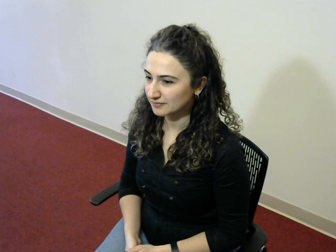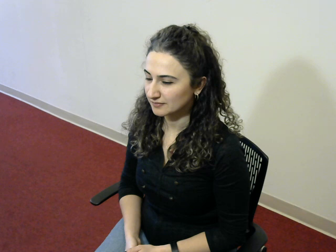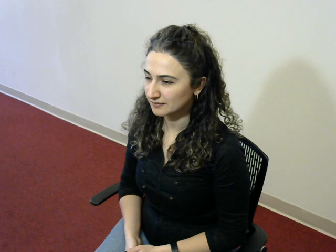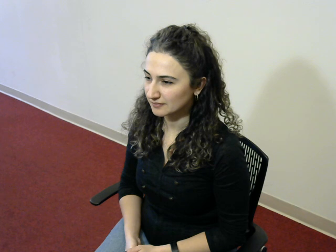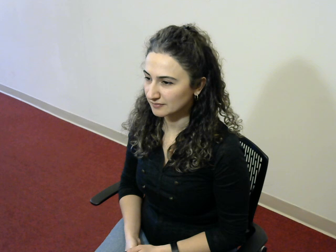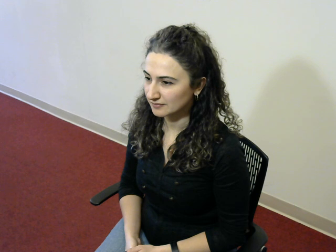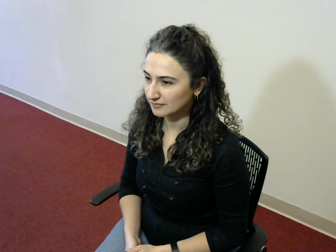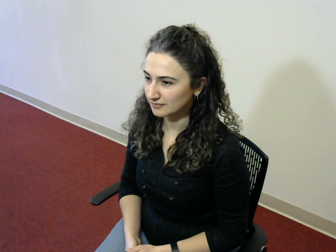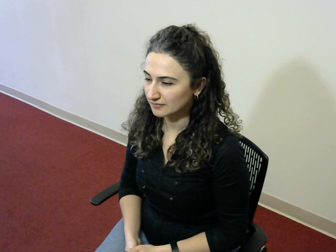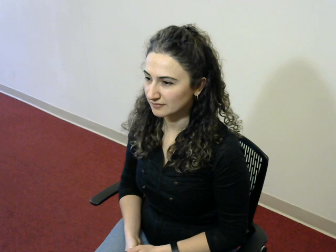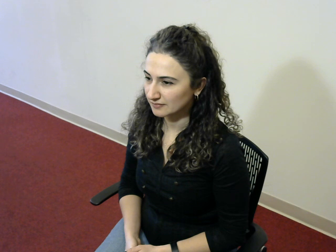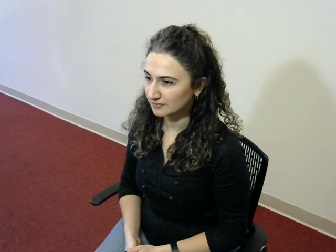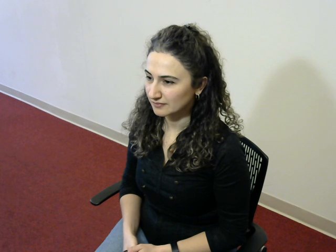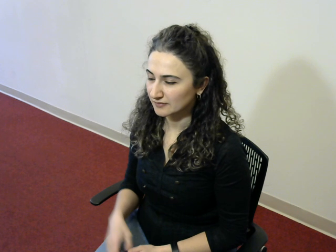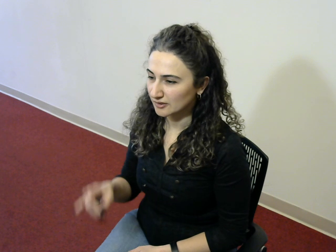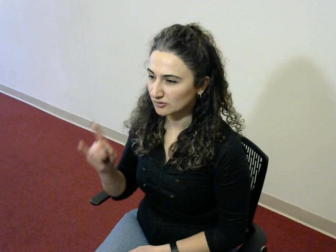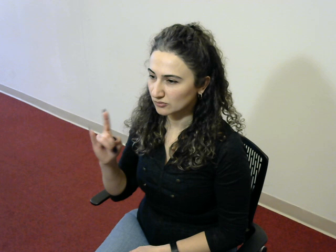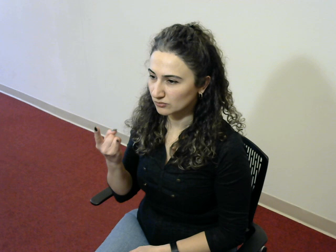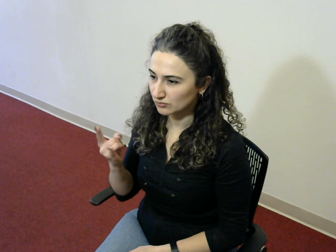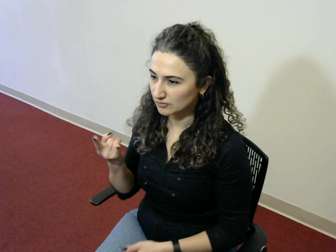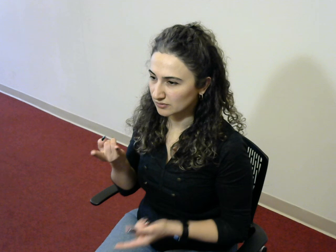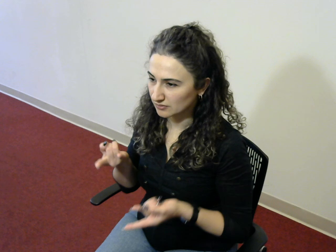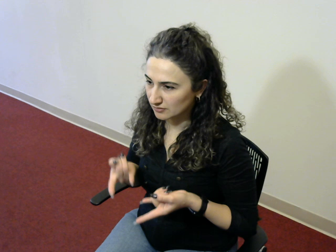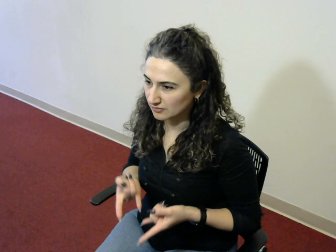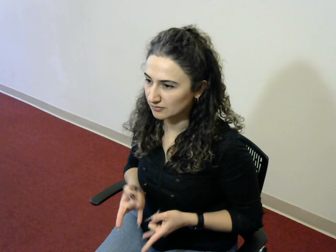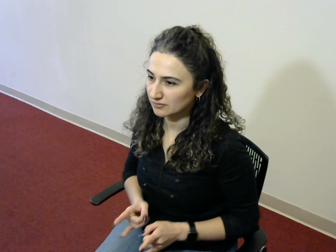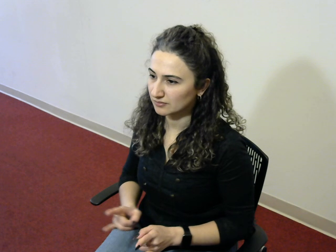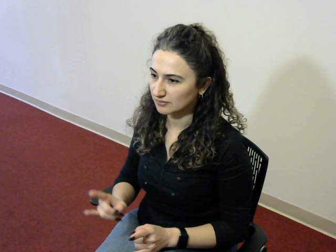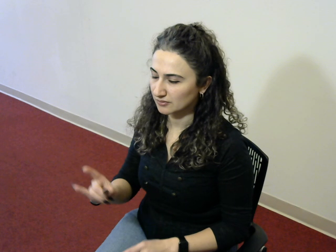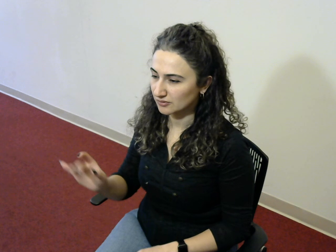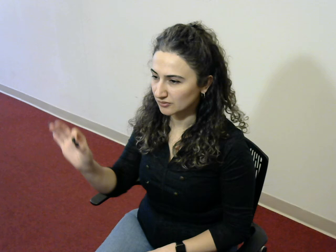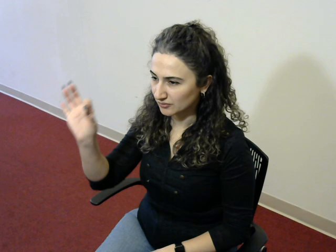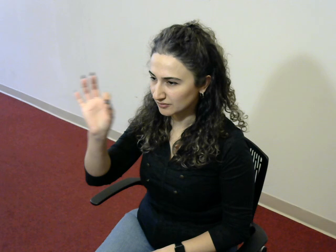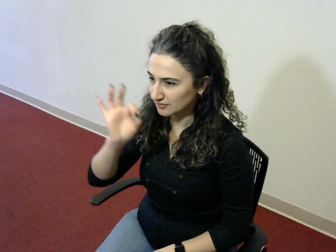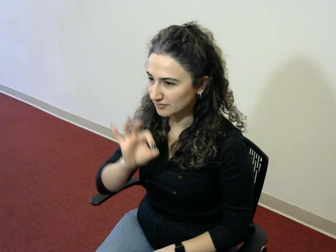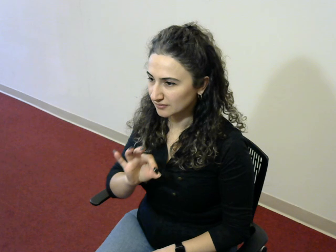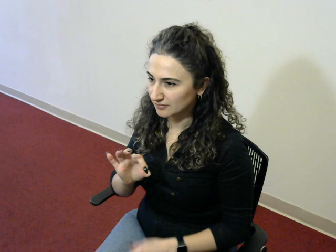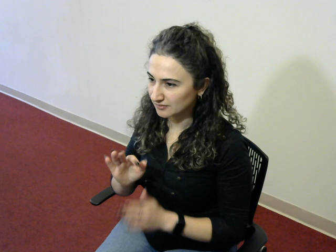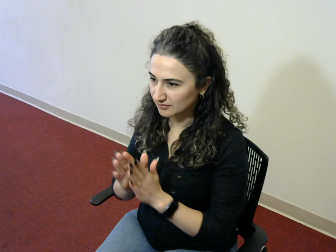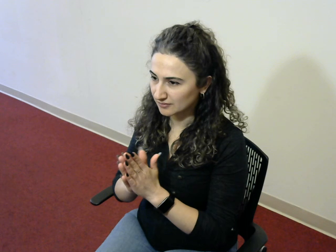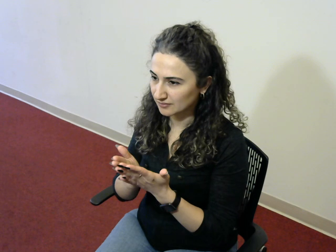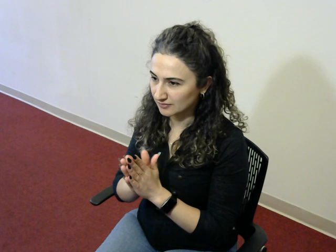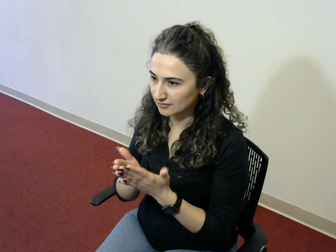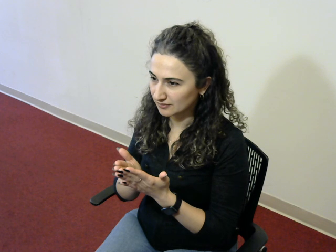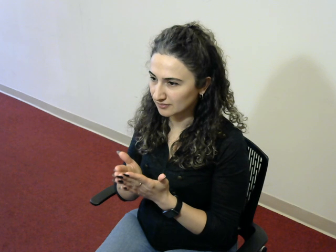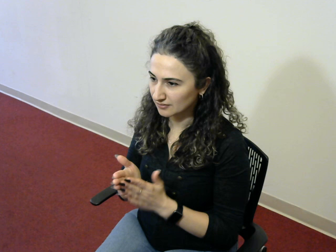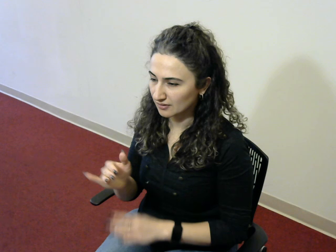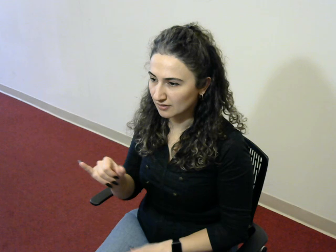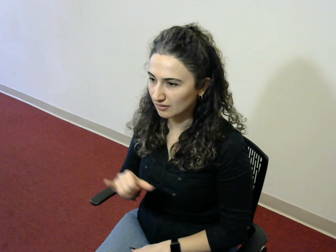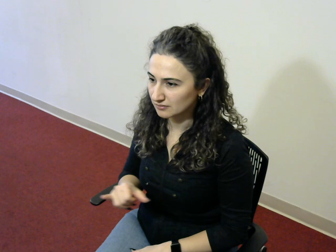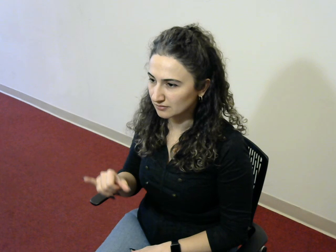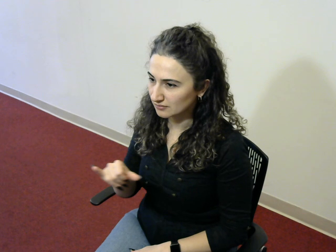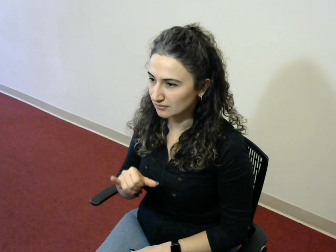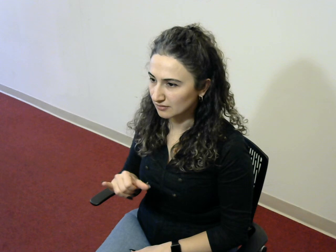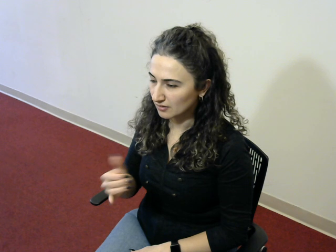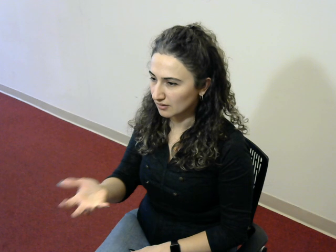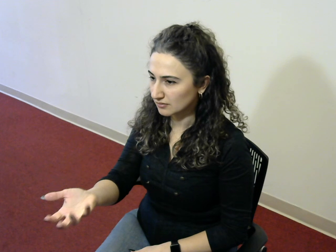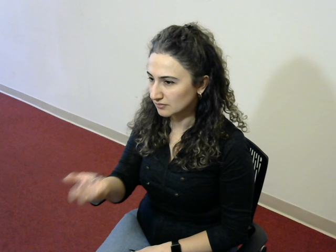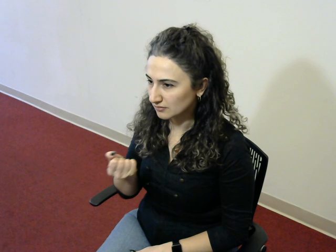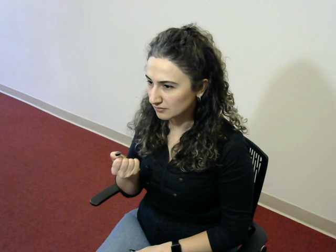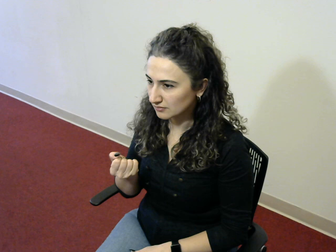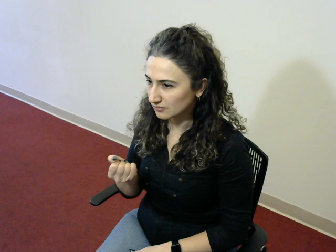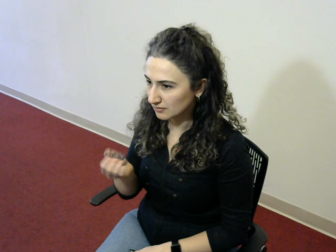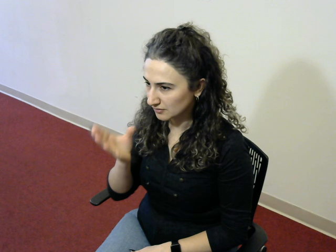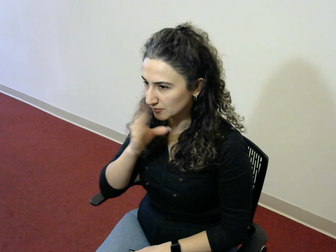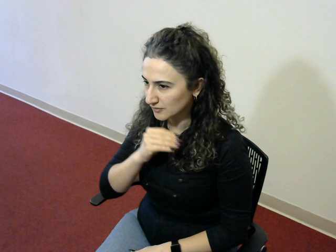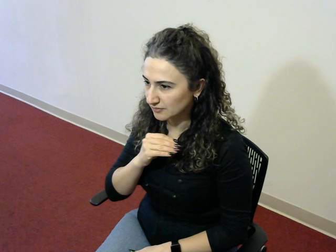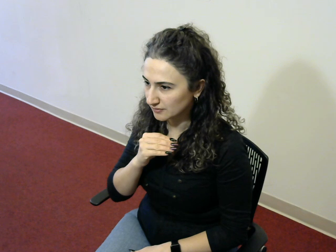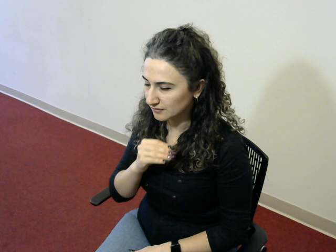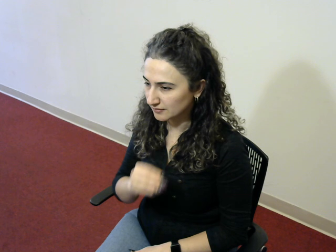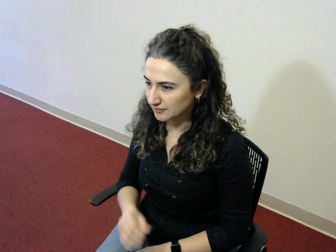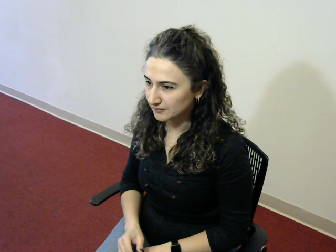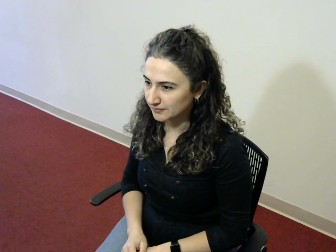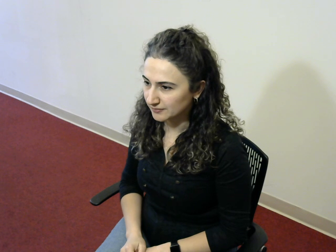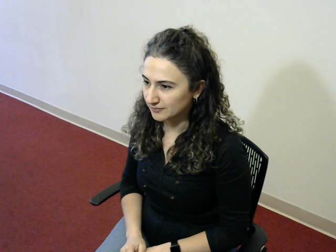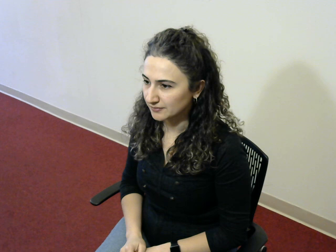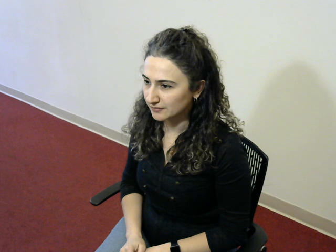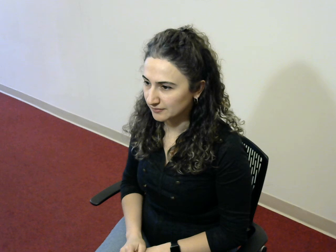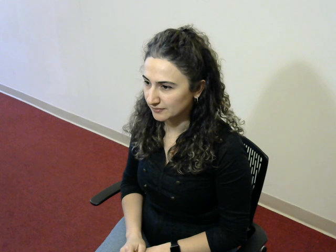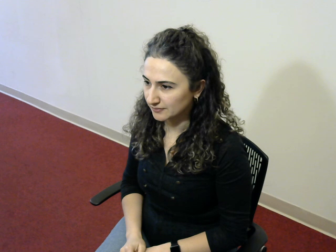Uşağın doğum haqqında şəhadətnaməsini hardan ala bilərəm?